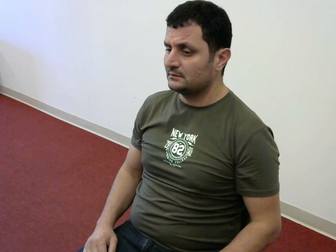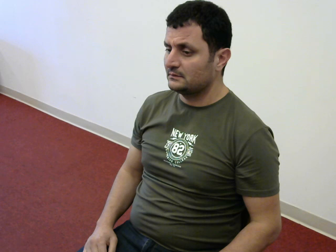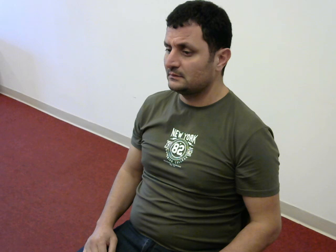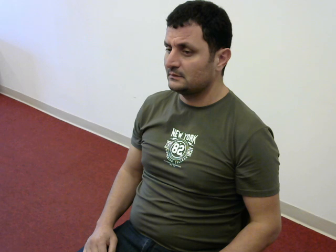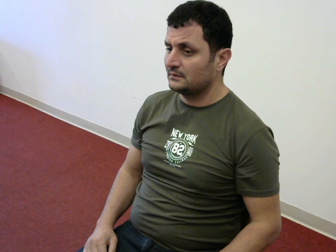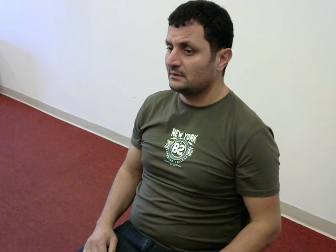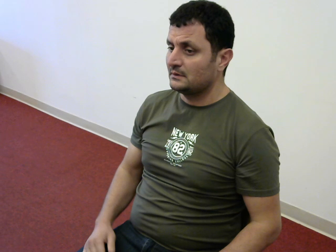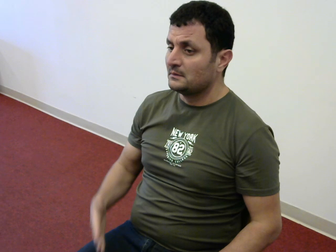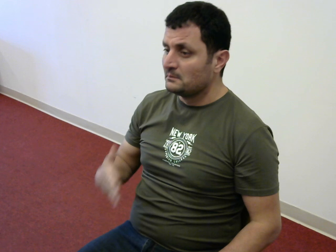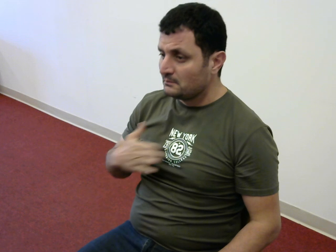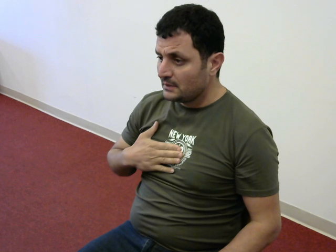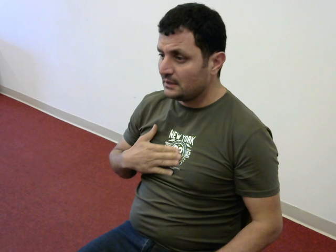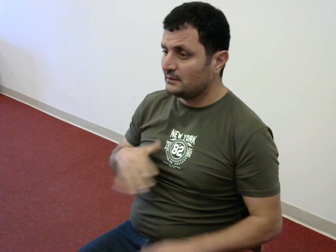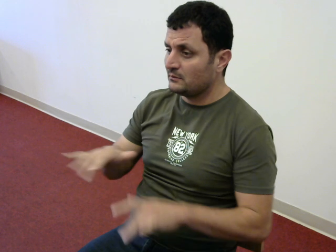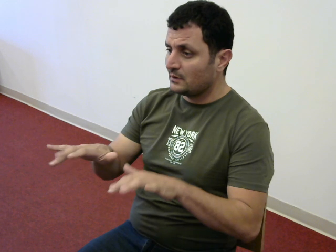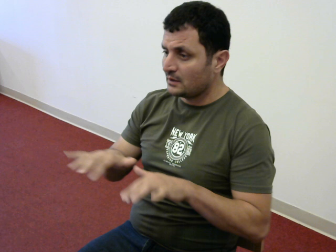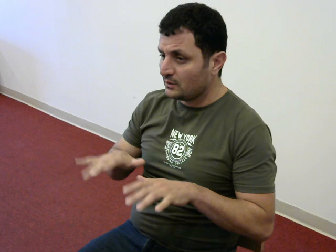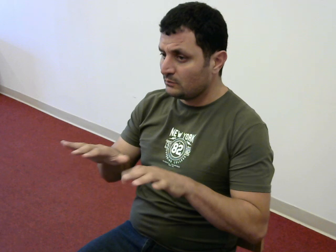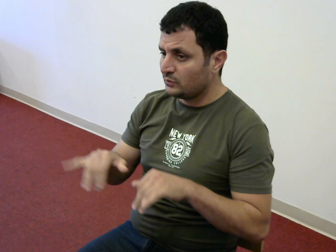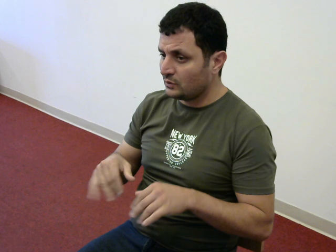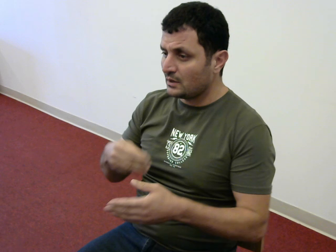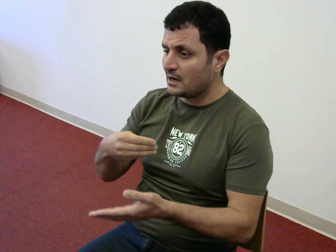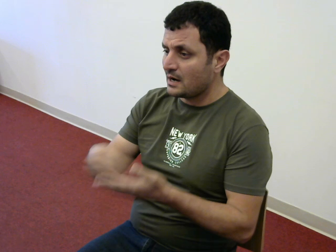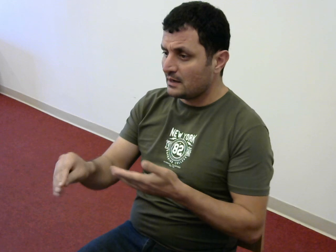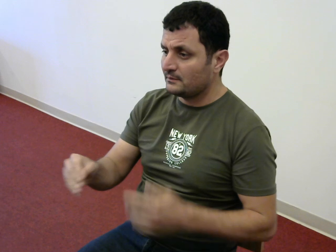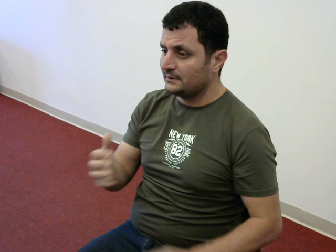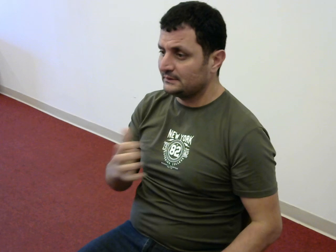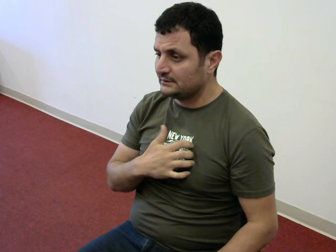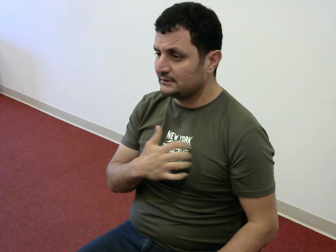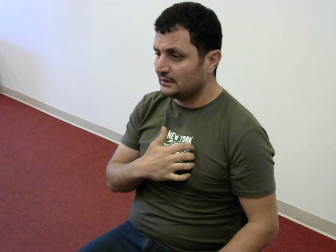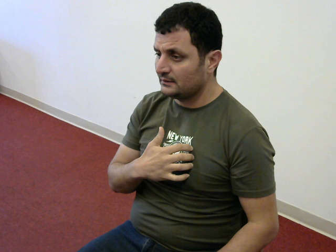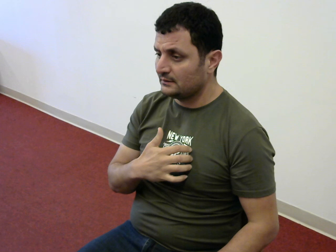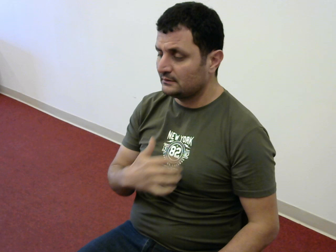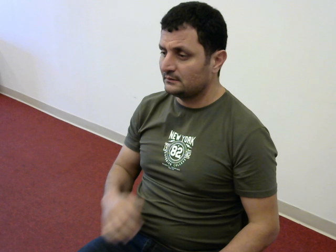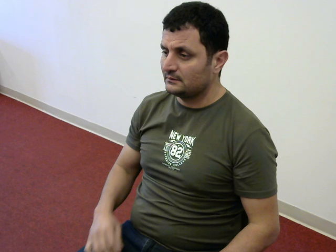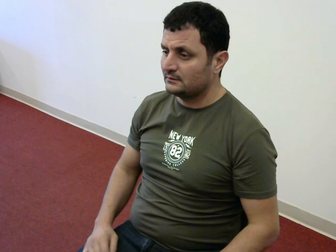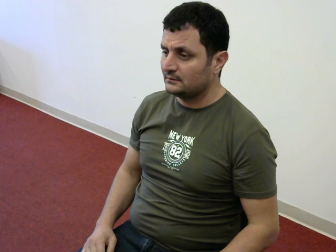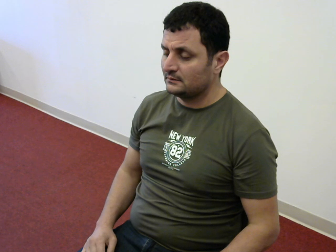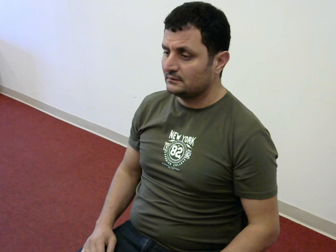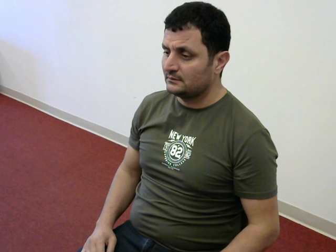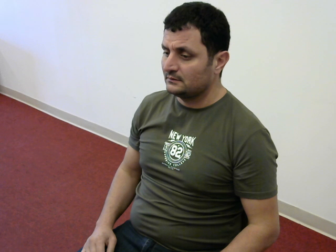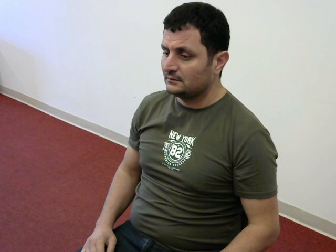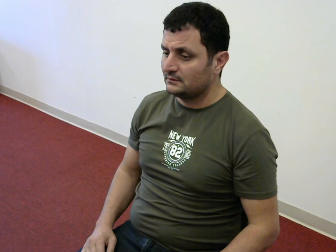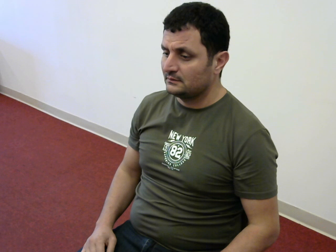Mən kompüter almaq istəyirəm